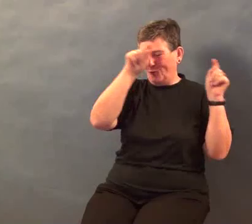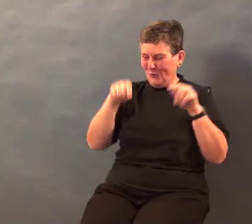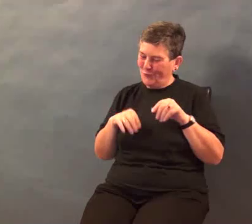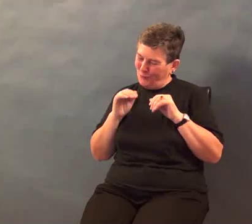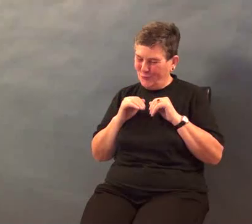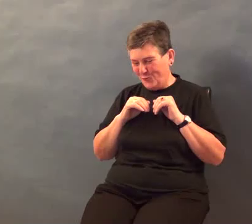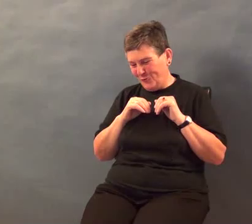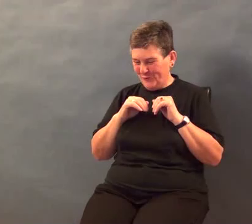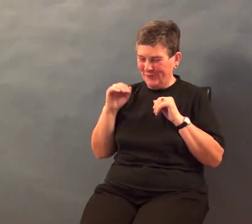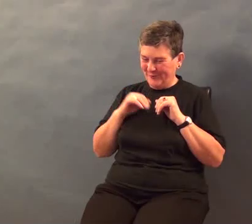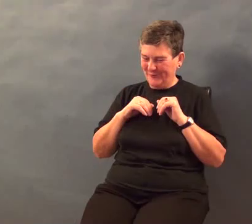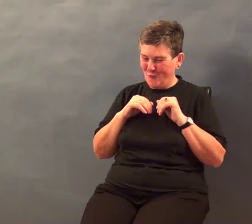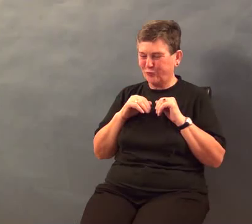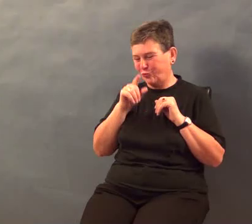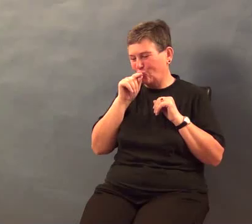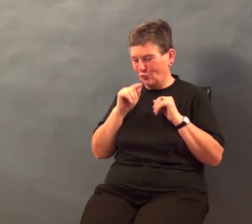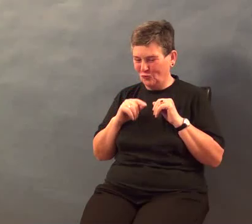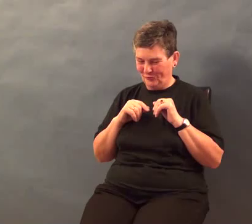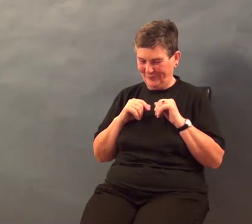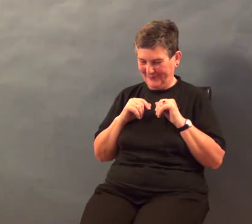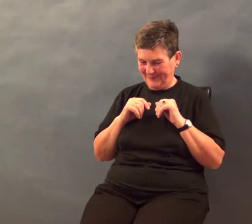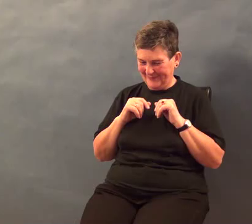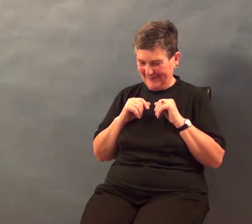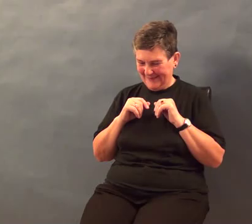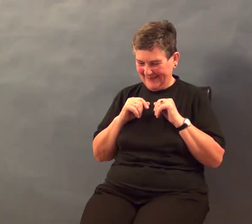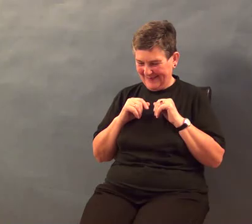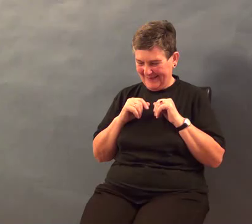Ptaszek mówił coś.